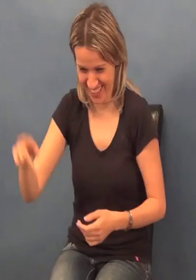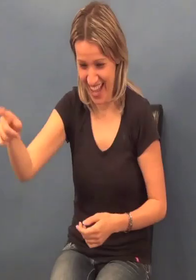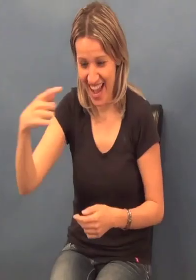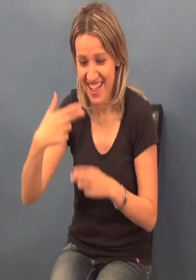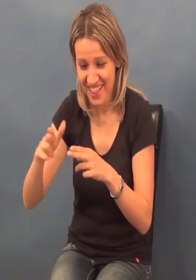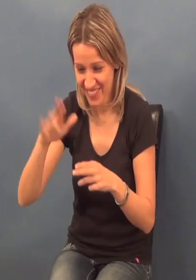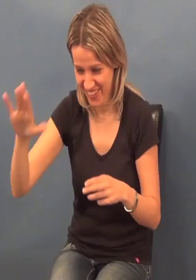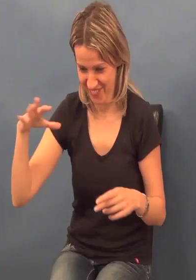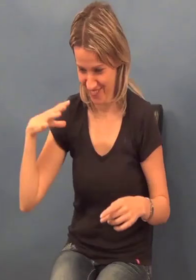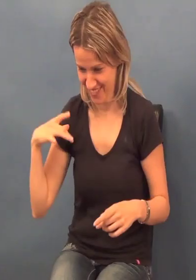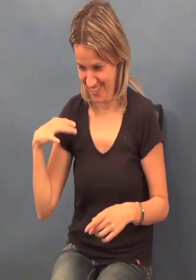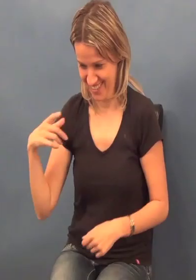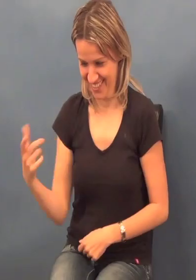A kiedy masz wolne?